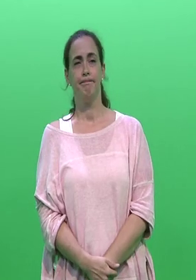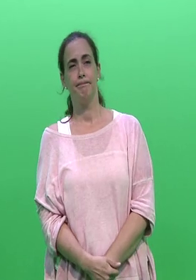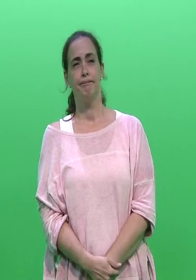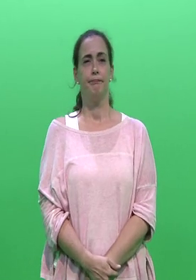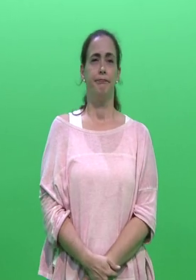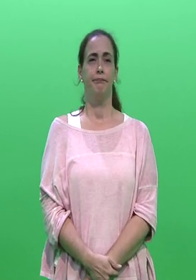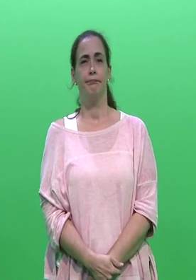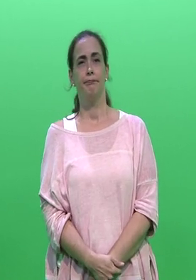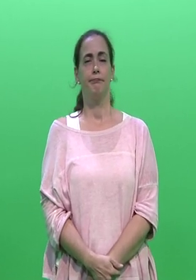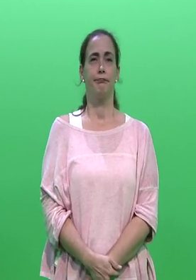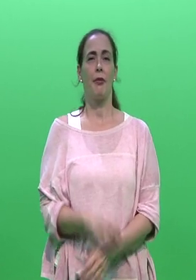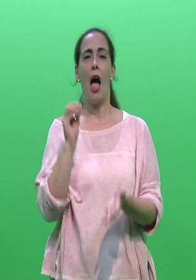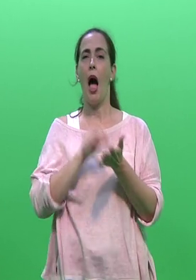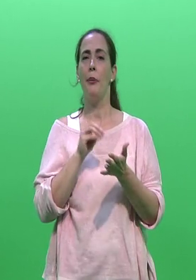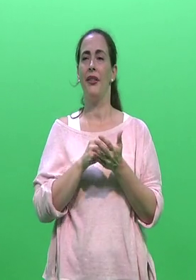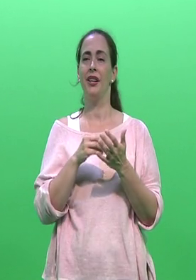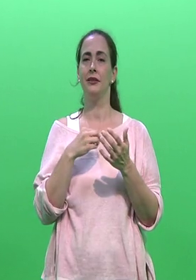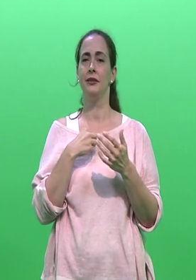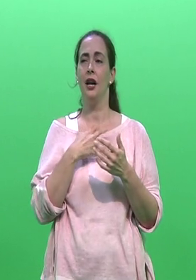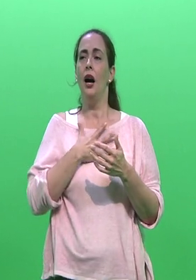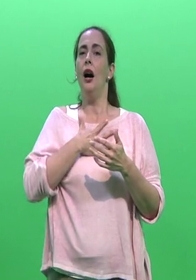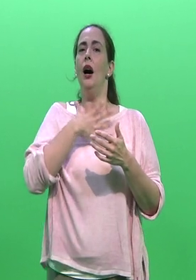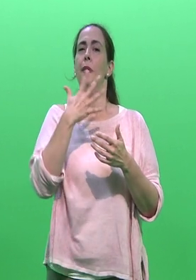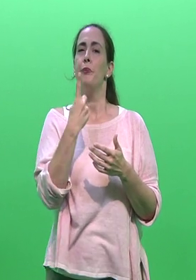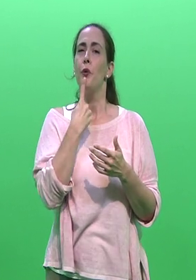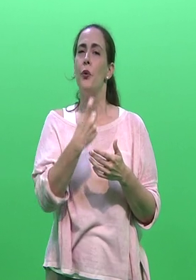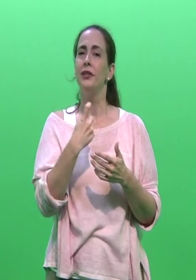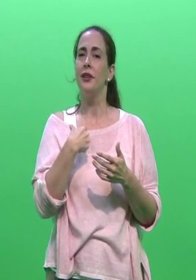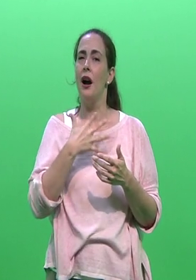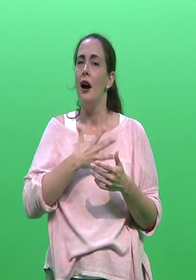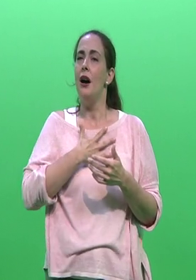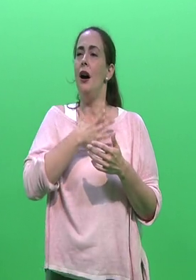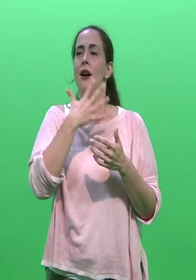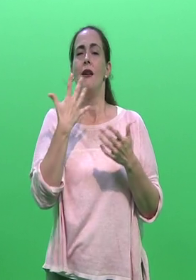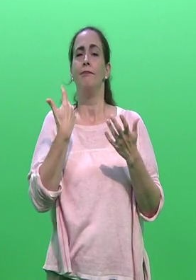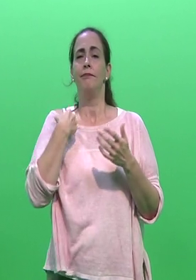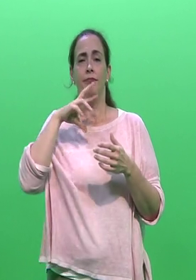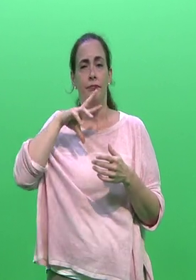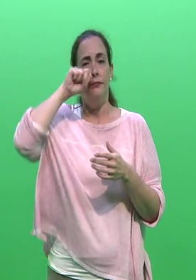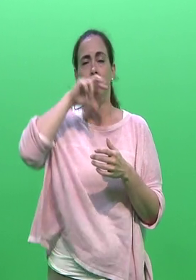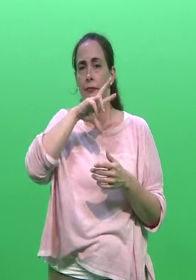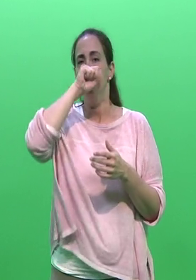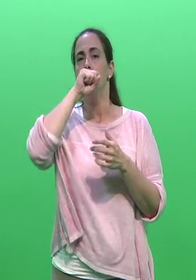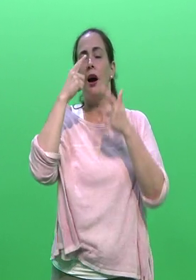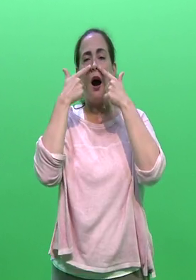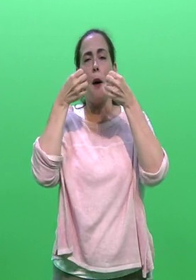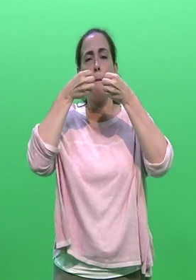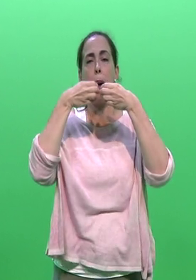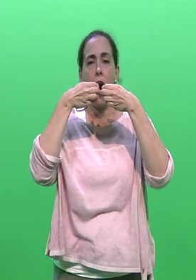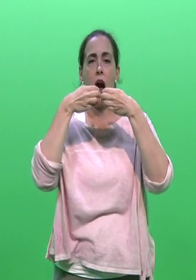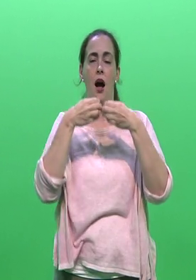De vegades em costa respirar i m'he de posar un esprai pel nas per respirar millor pels dos forats.